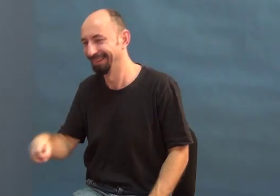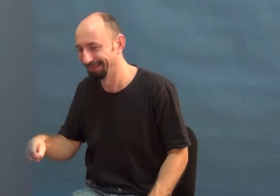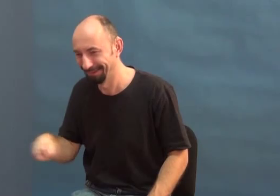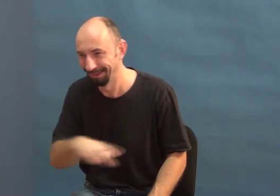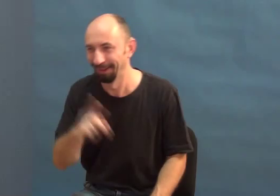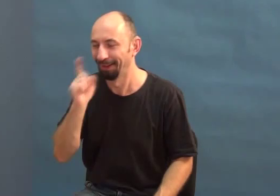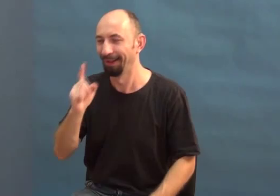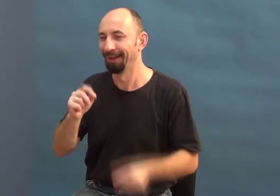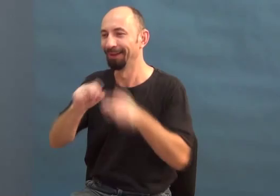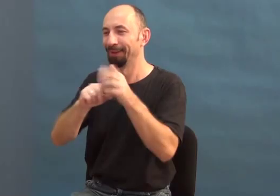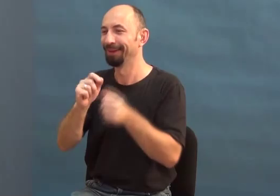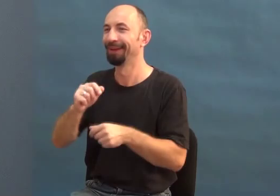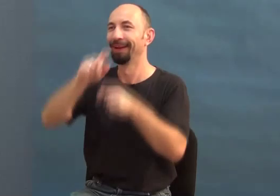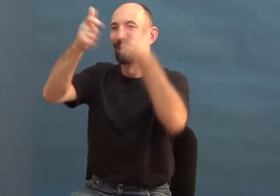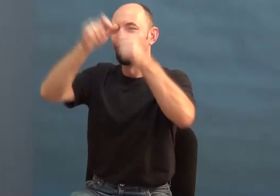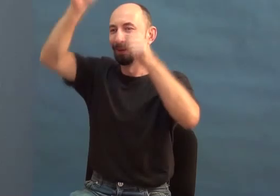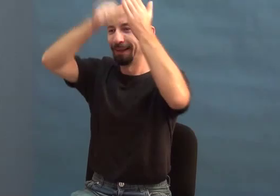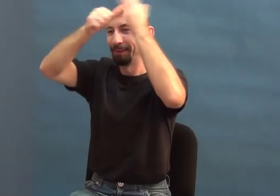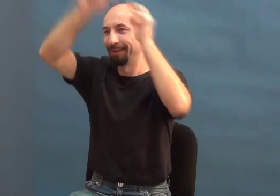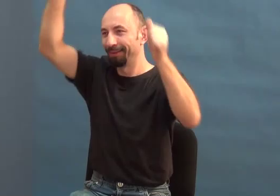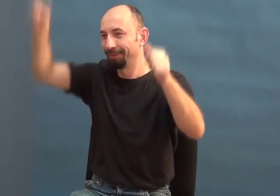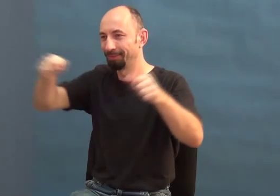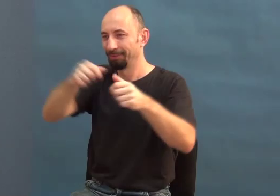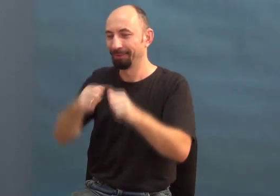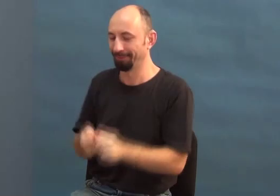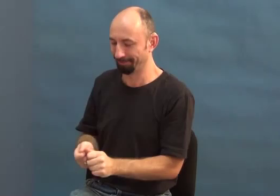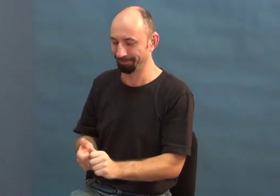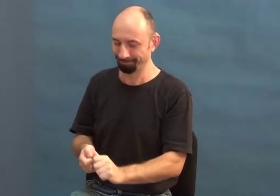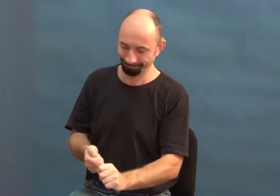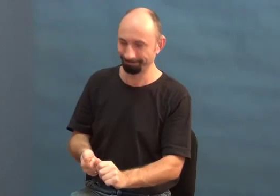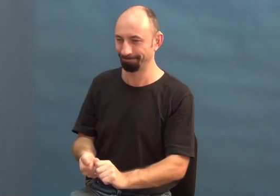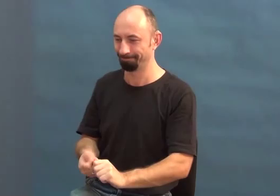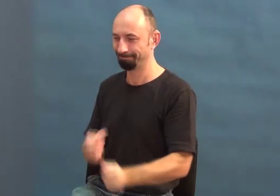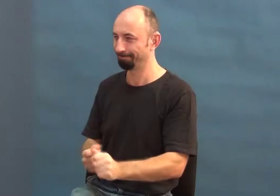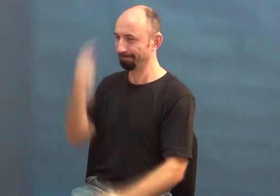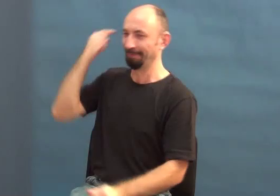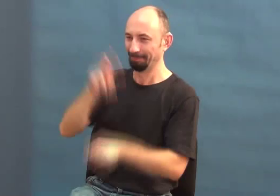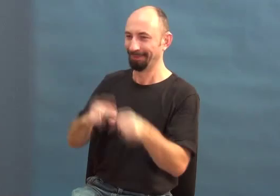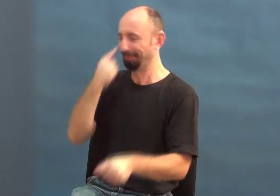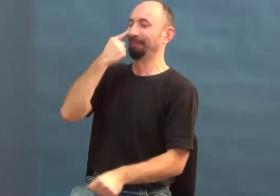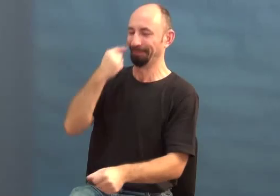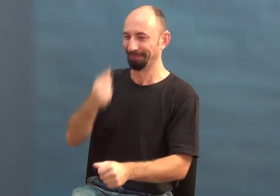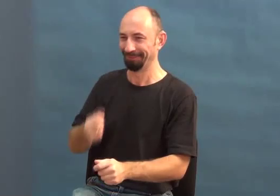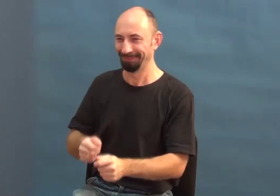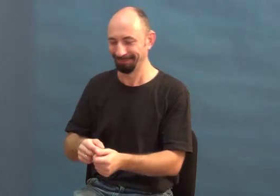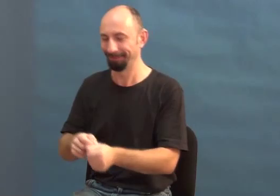Chaplin reperuje szybę, ma jakąś masę, jej resztki wyrzuca w tył i lecą prosto w twarz policjanta.